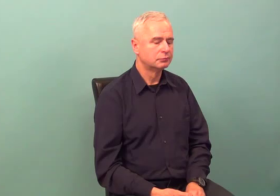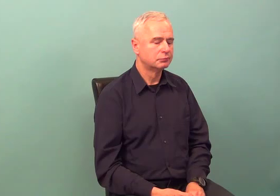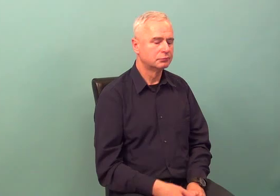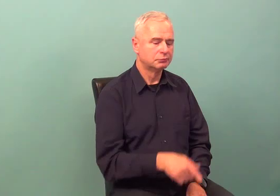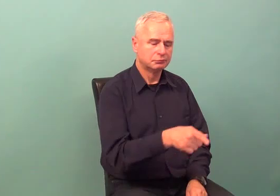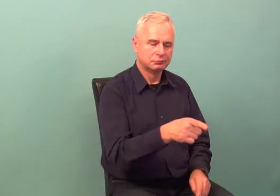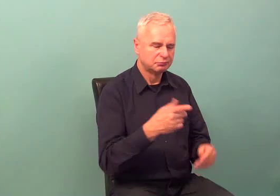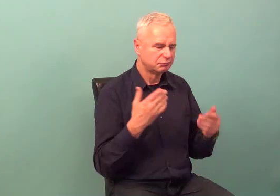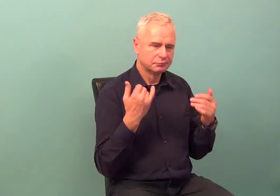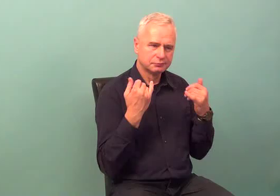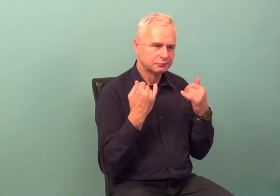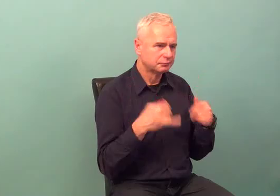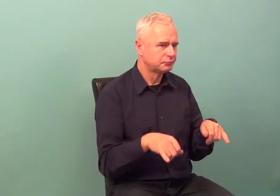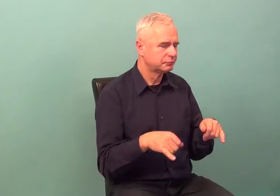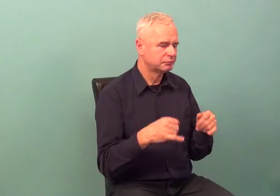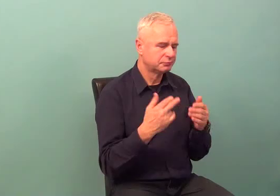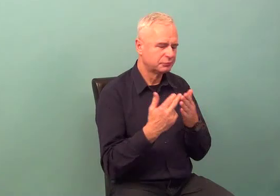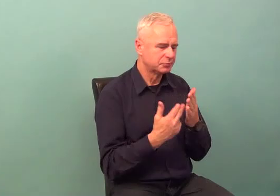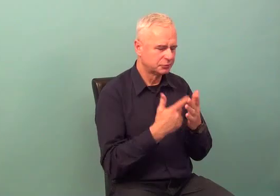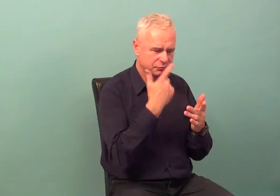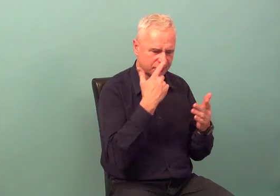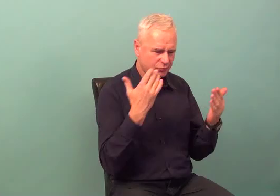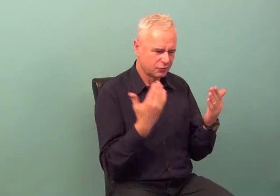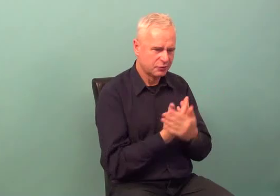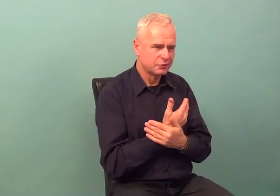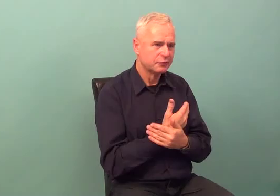To jest inne, nowe przepisy na to obowiązują